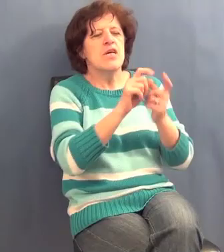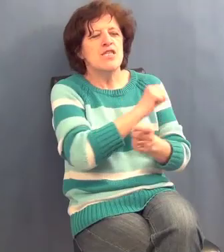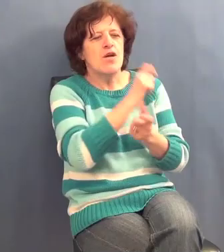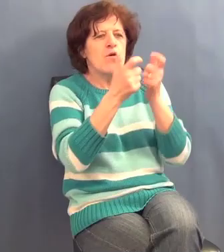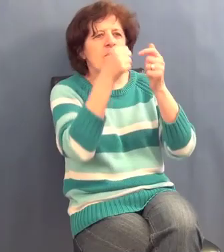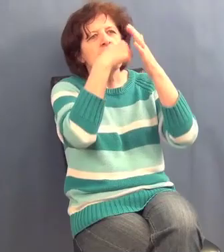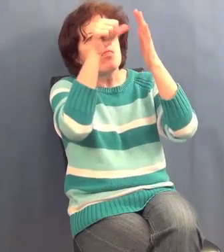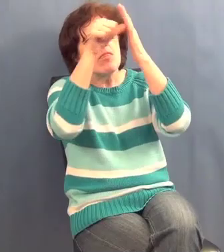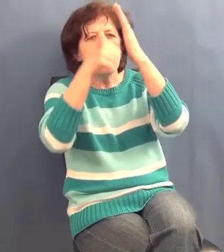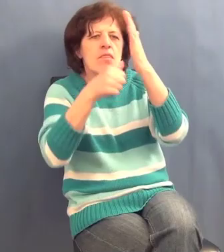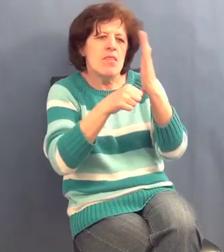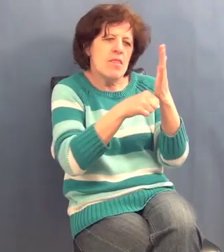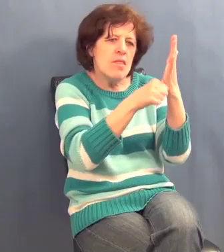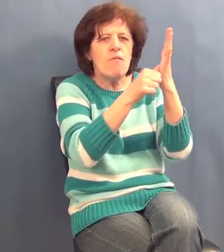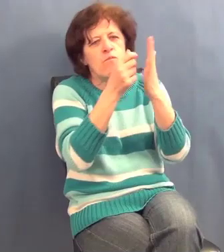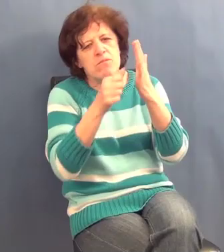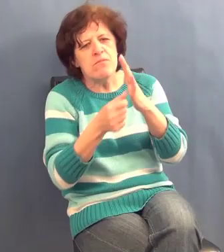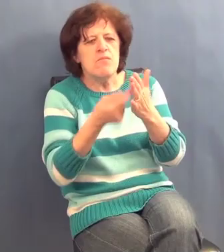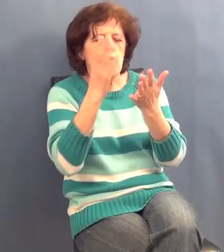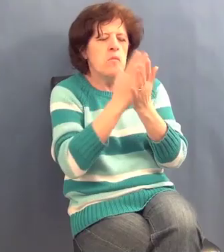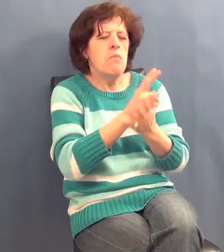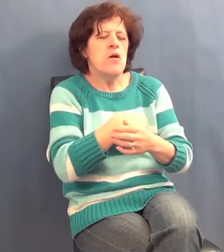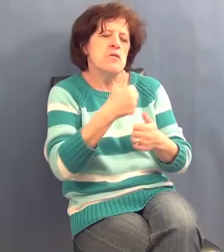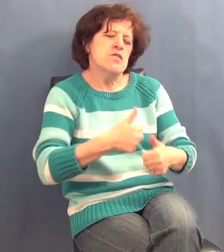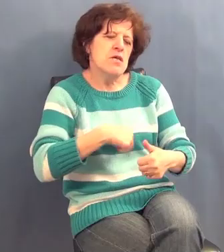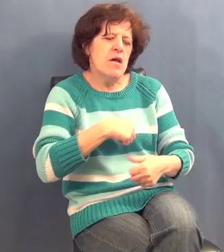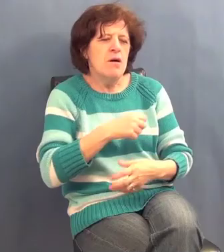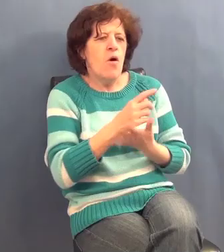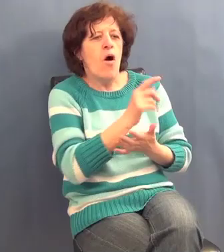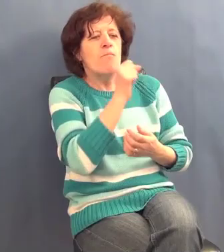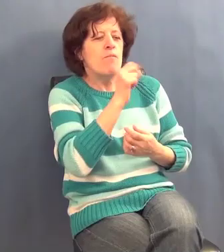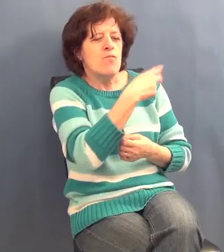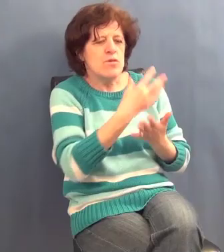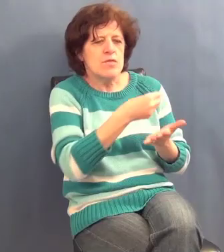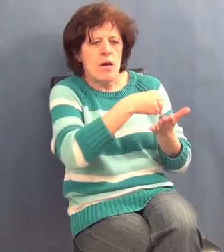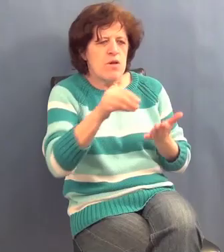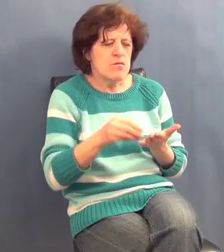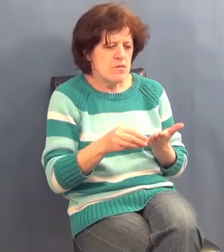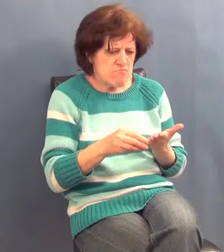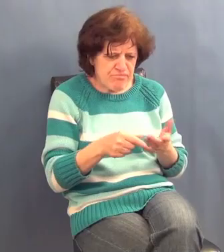Szyba wstawiona. Policjant stoi przed Charliem. Akurat babcia przyszła zapłacić za robotę.